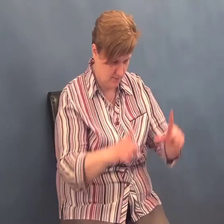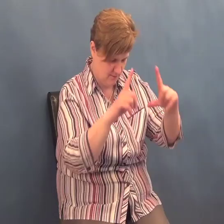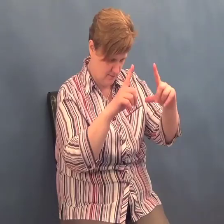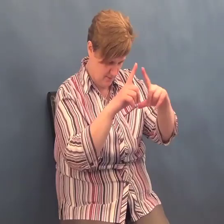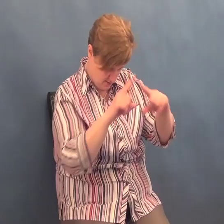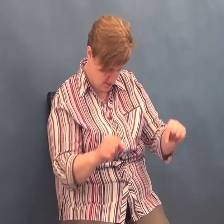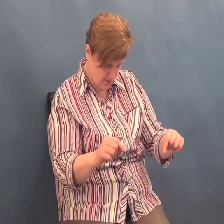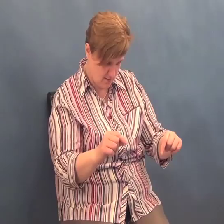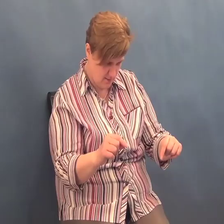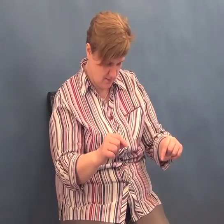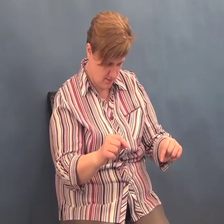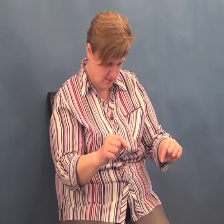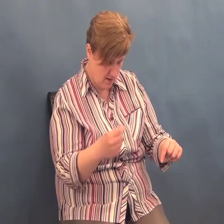Trójkąt.